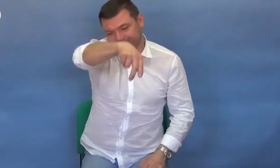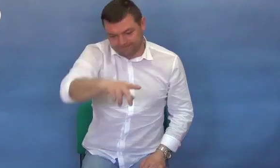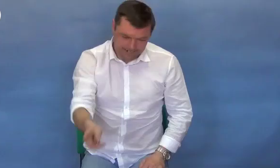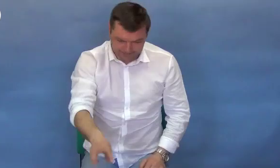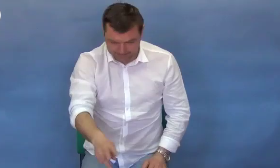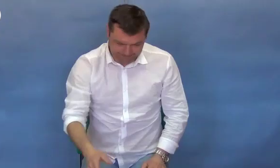Albo, albo.